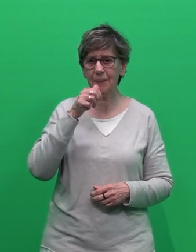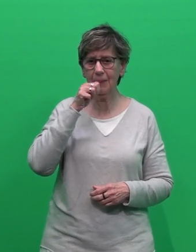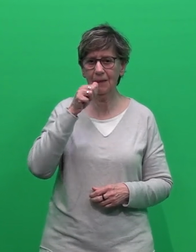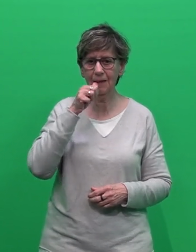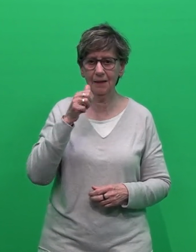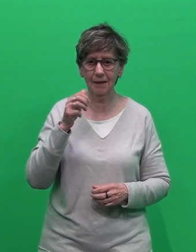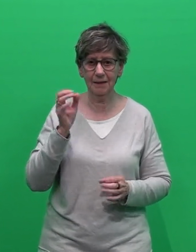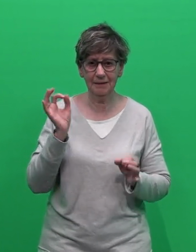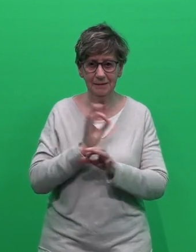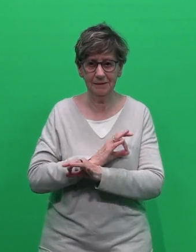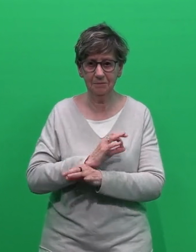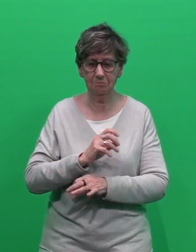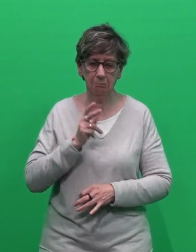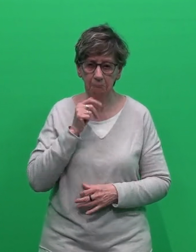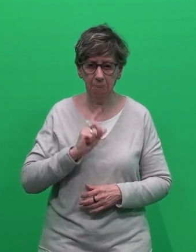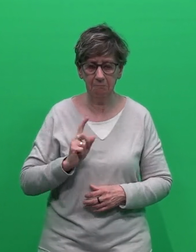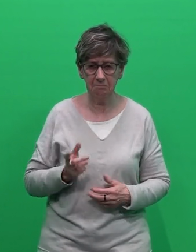Si no bec res no em fa mal.